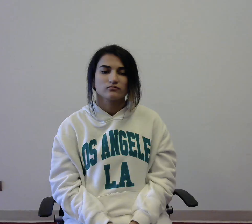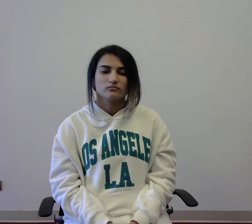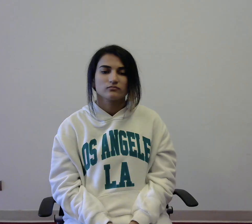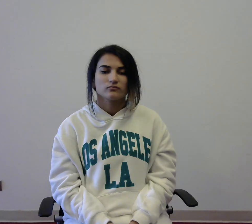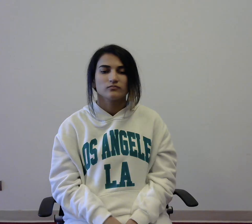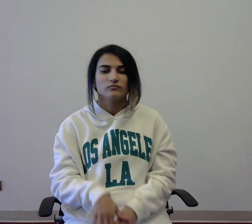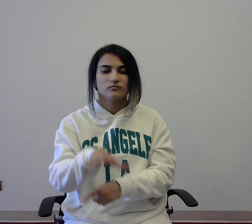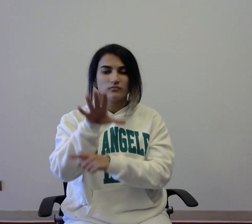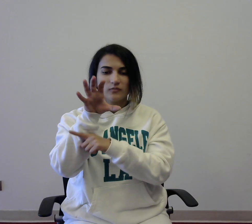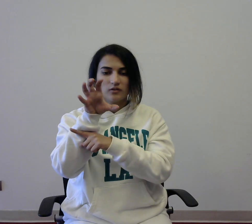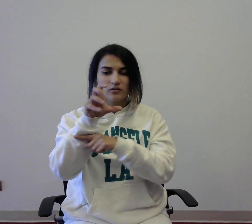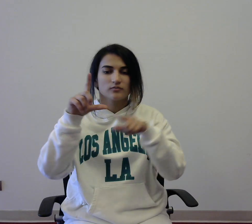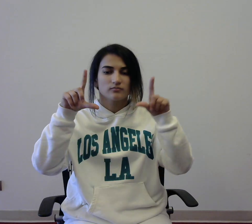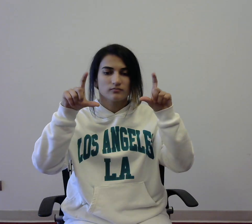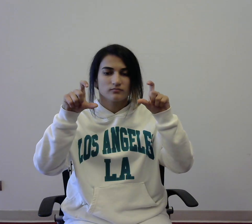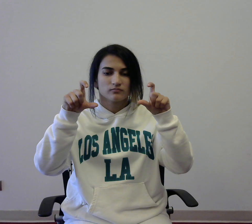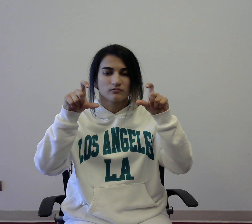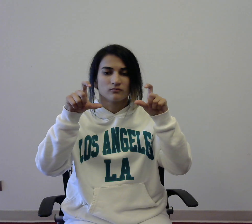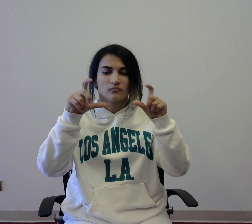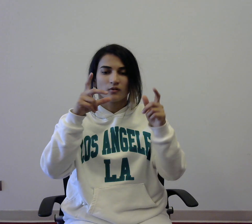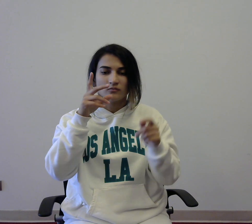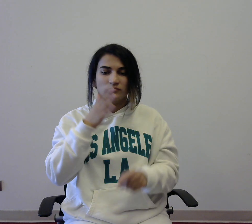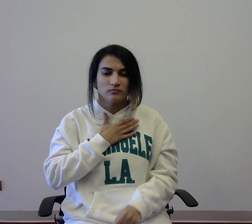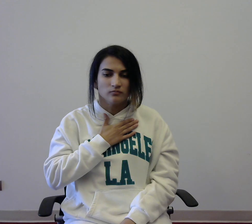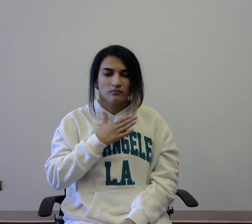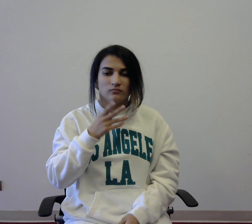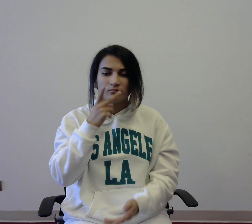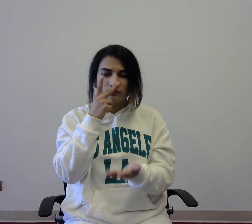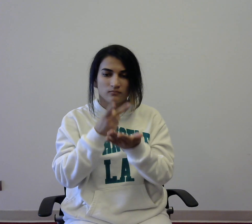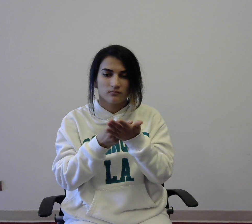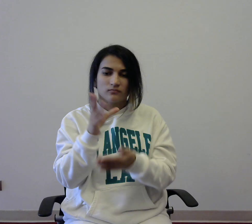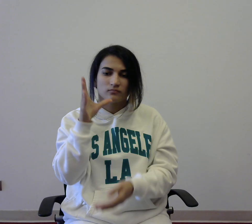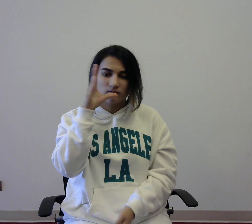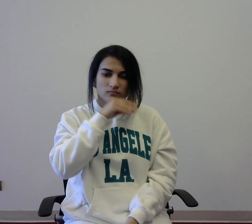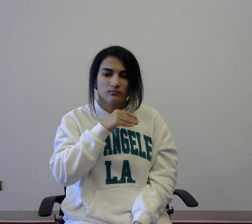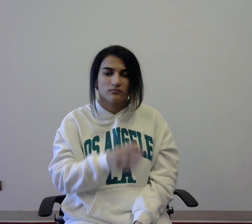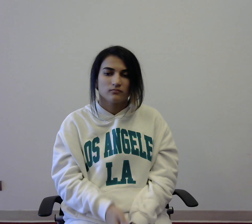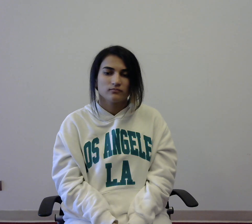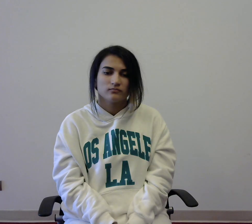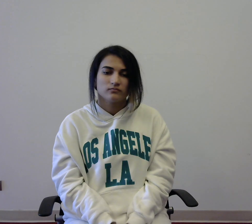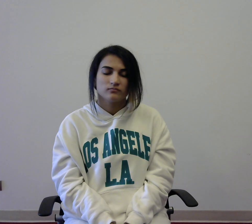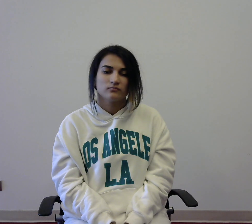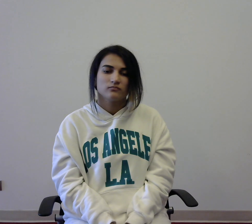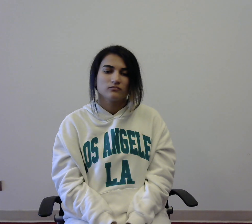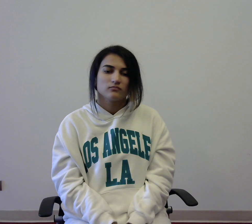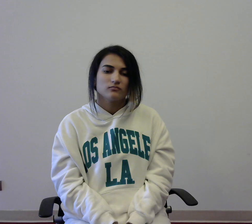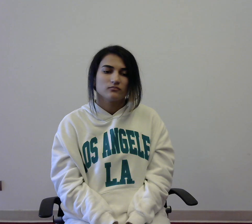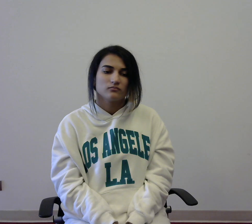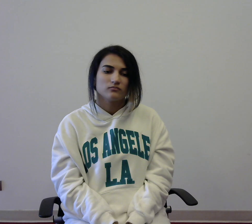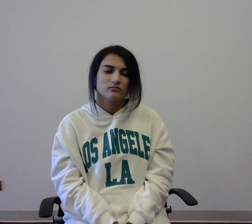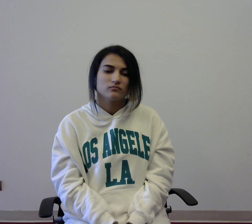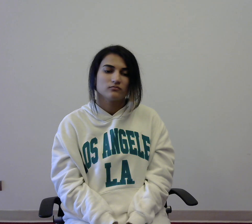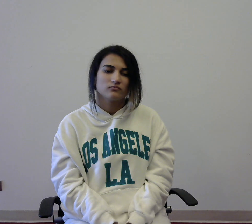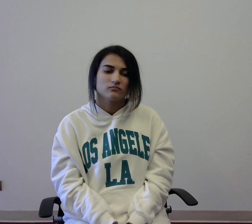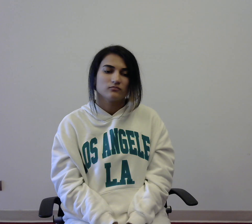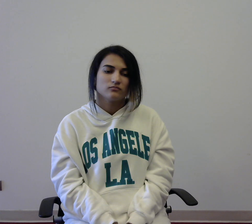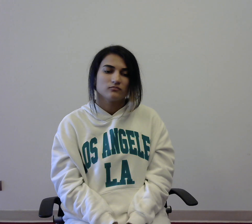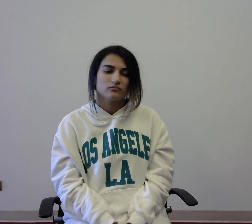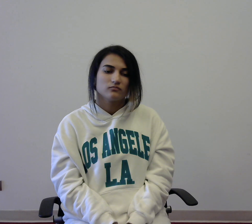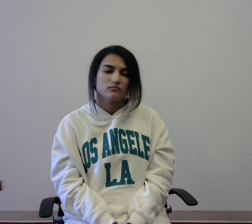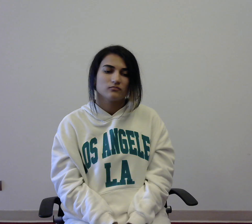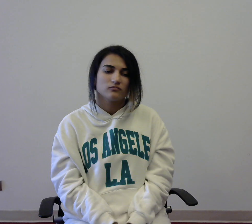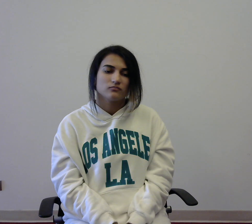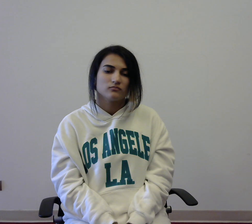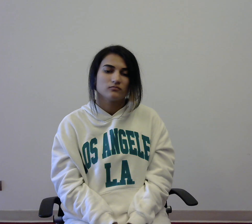Çəkdiyin şəkilləri mənə göstərə bilərsənmi?